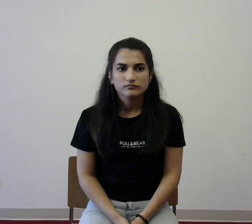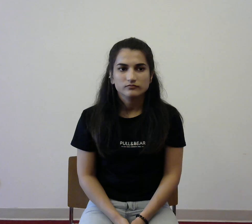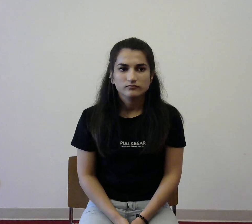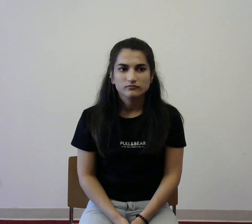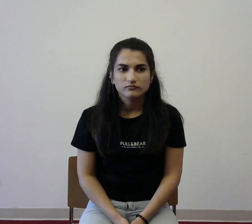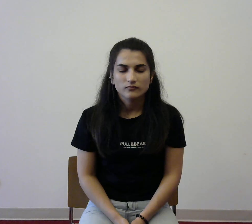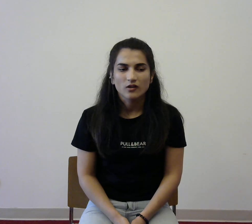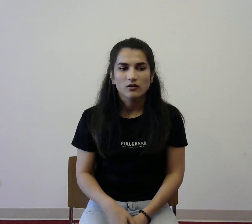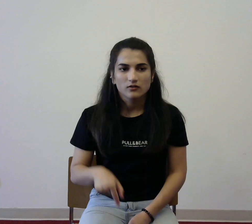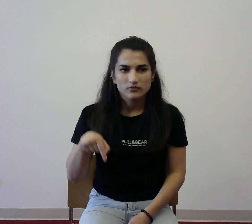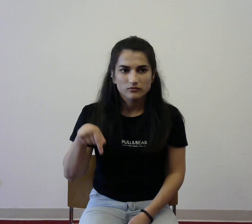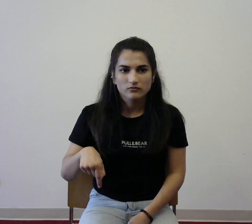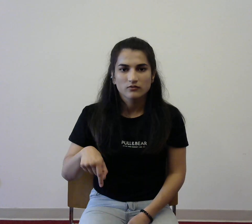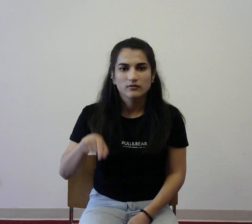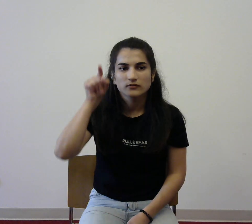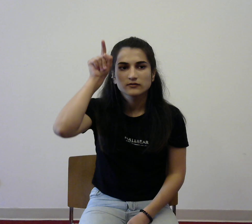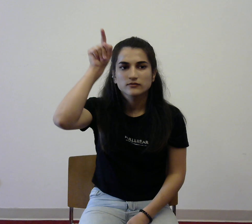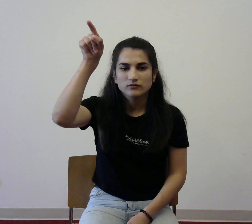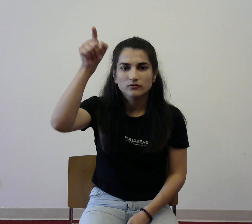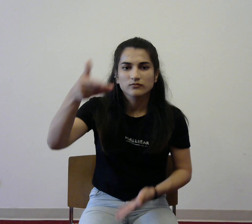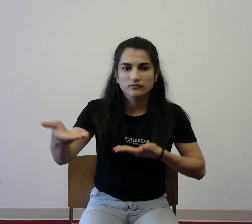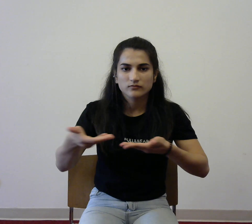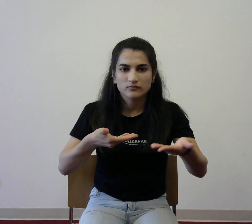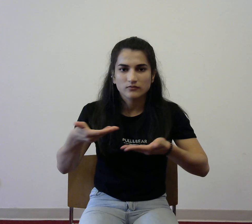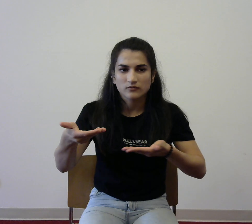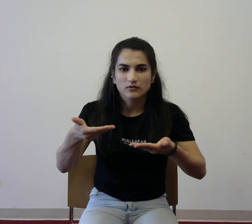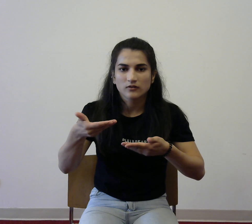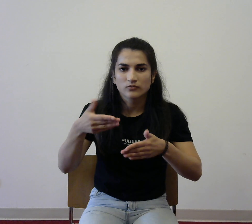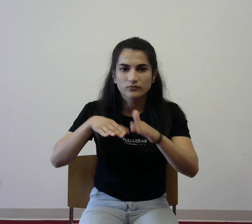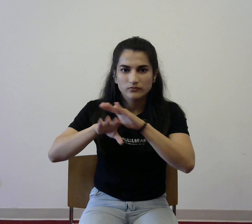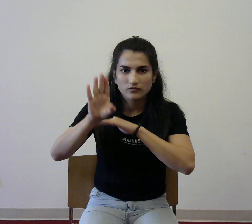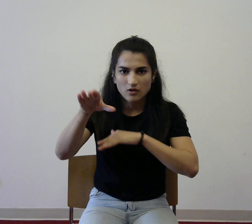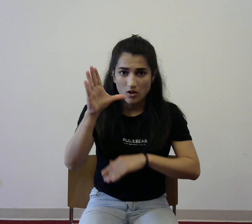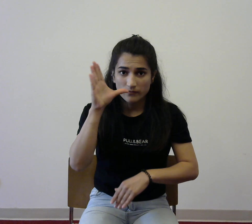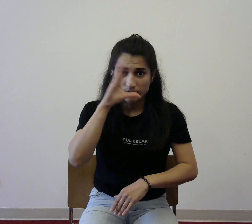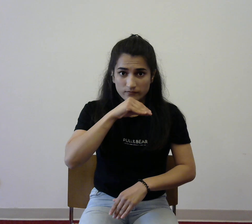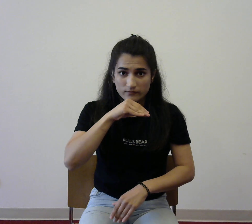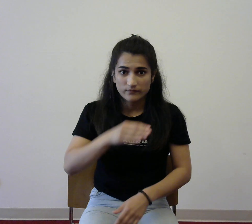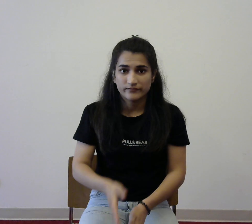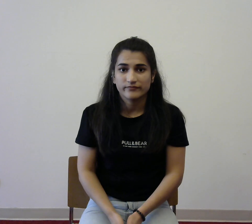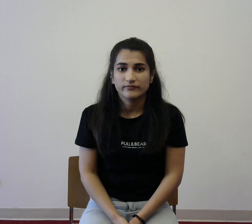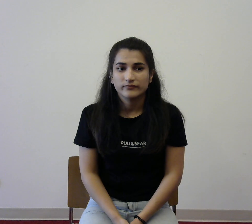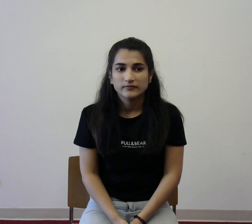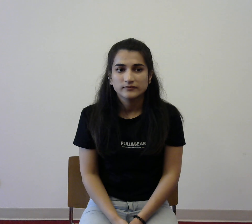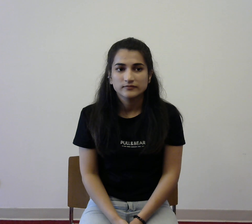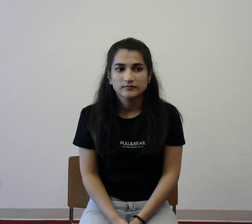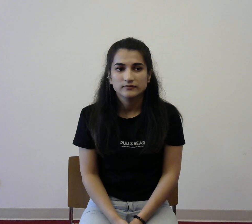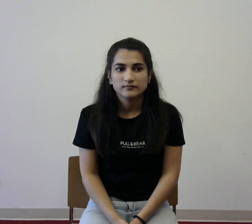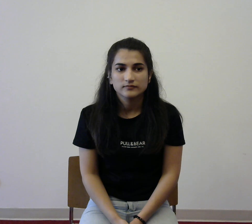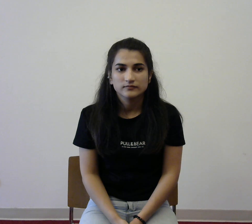Burdan ora piyada gedə bilərəmmi?